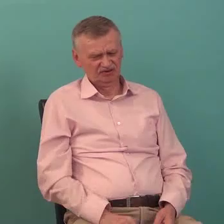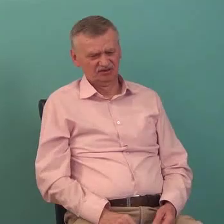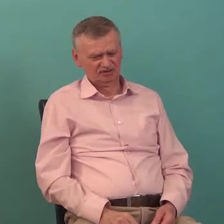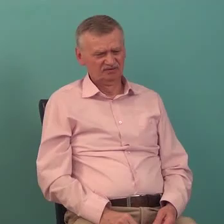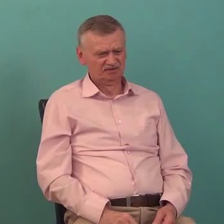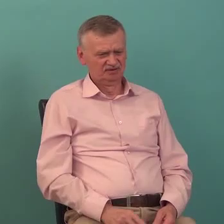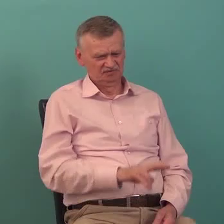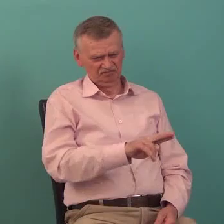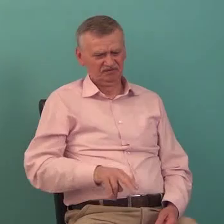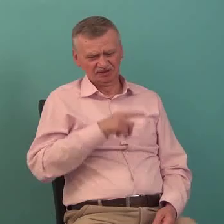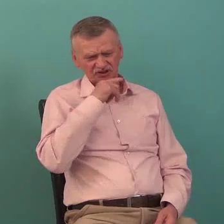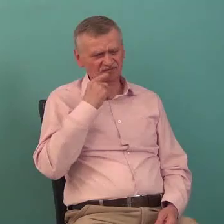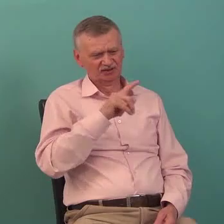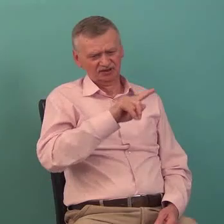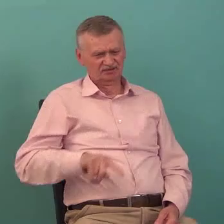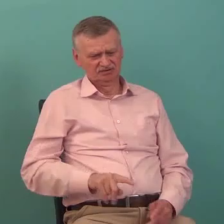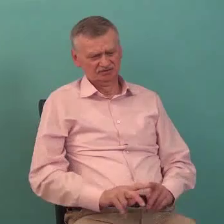Czerwony pasek przekreśla, czyli nie wolno.